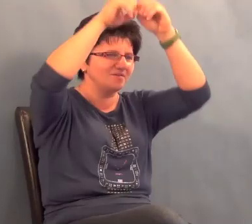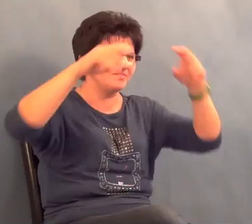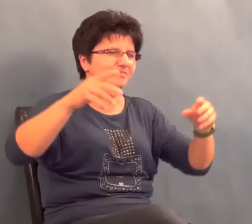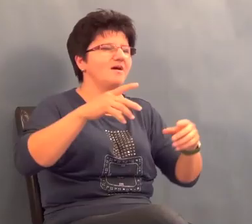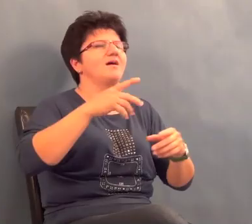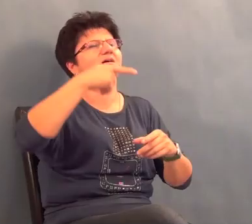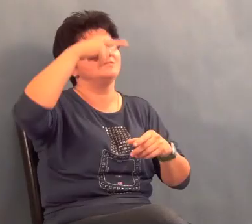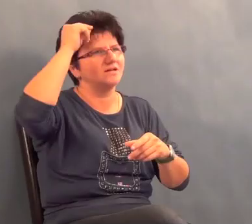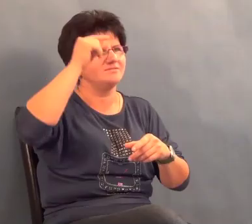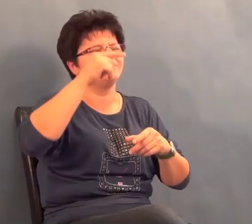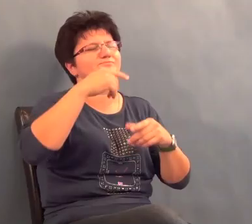Więc to nic takiego.